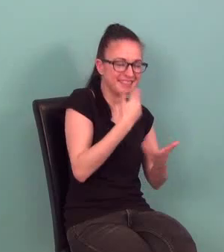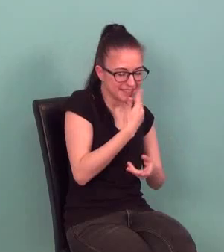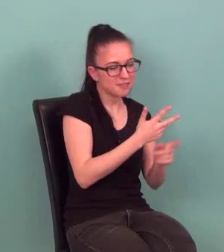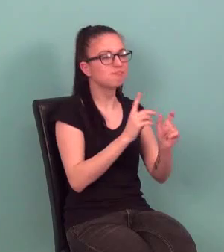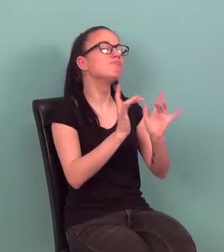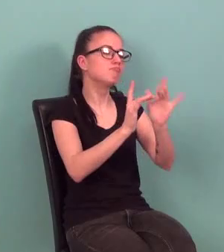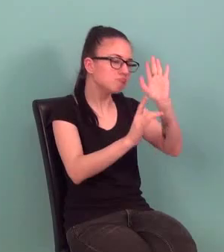Chłopak na rowerze odchodzi.